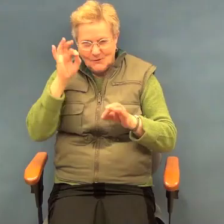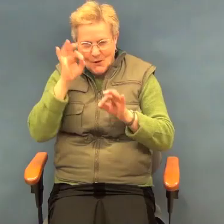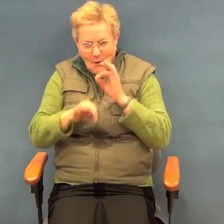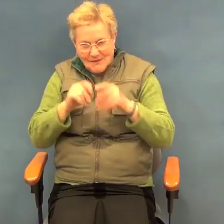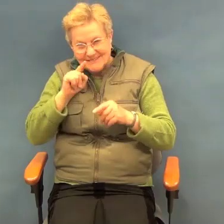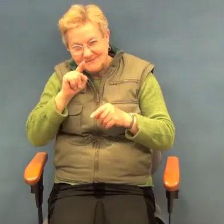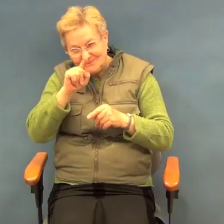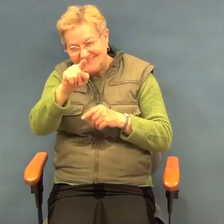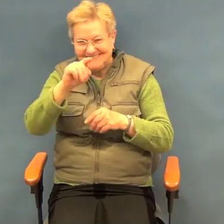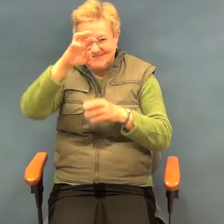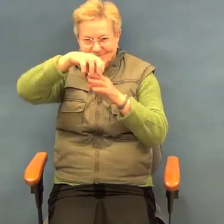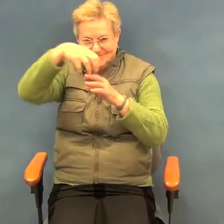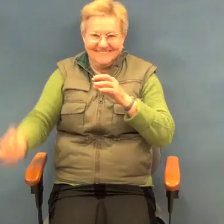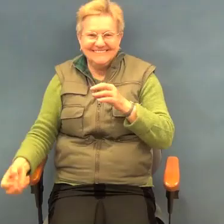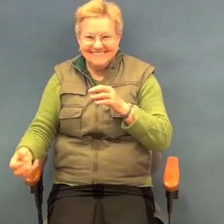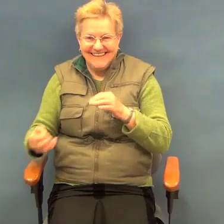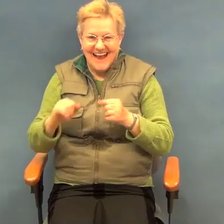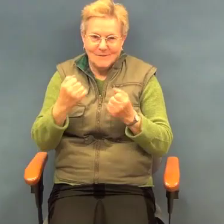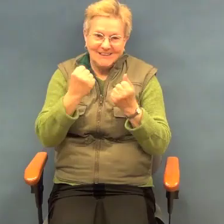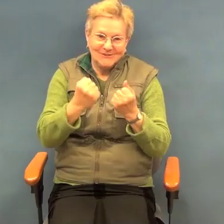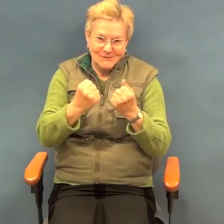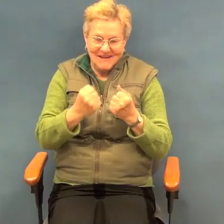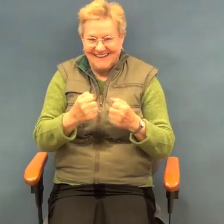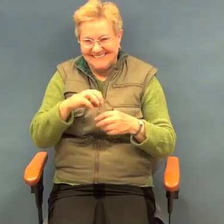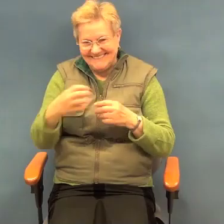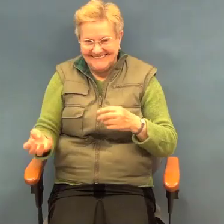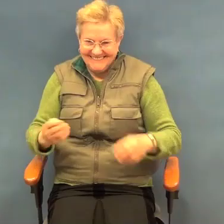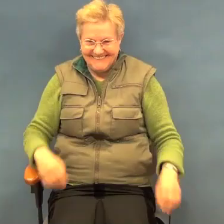Dokładnie celuje. Jabłko spadnie albo pozostanie na miejscu.